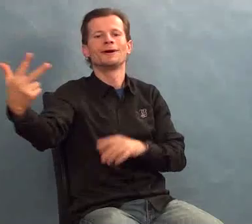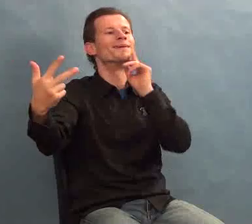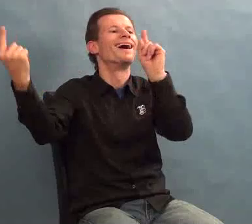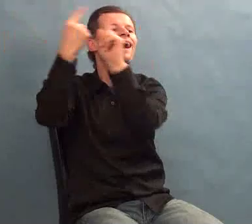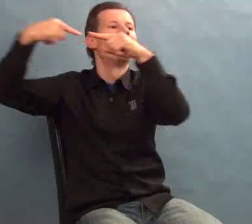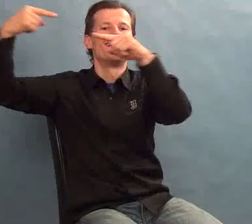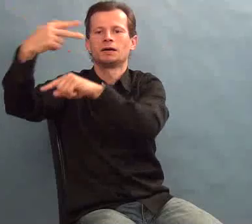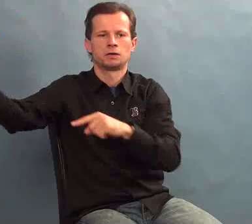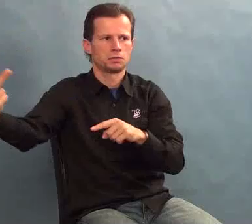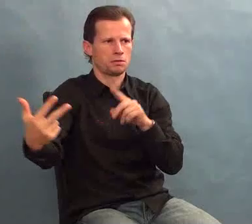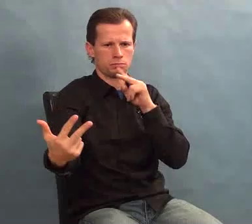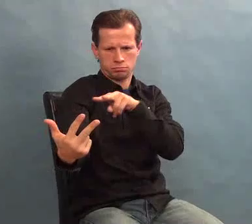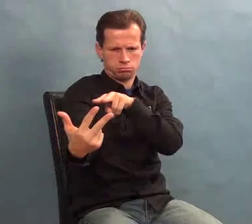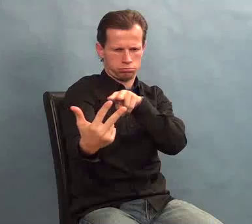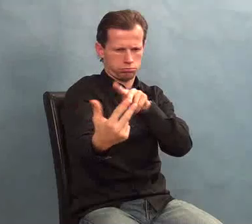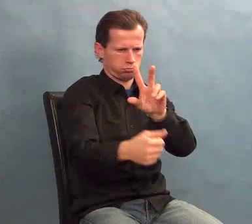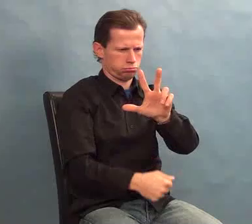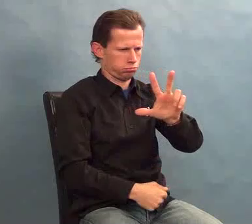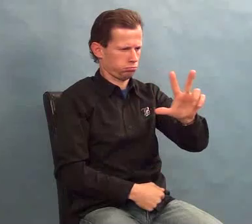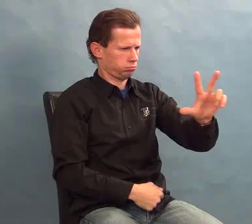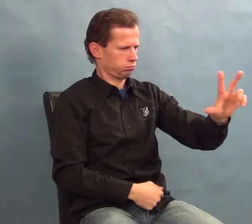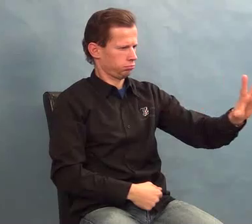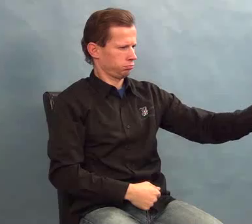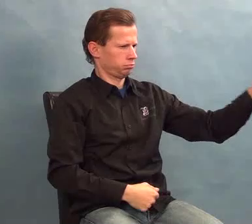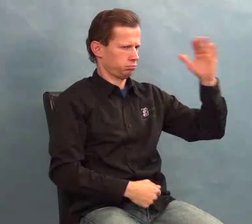Mijają go, a on im się przygląda i myśli.